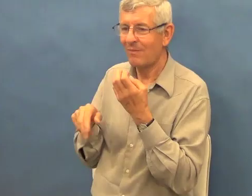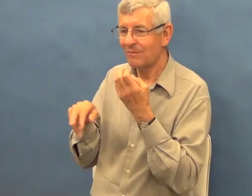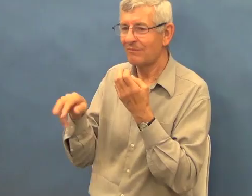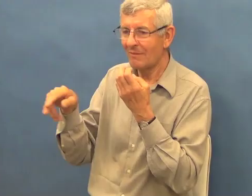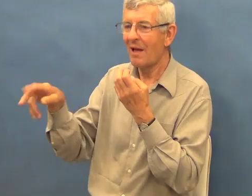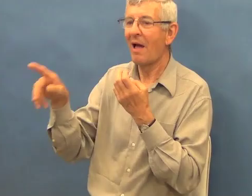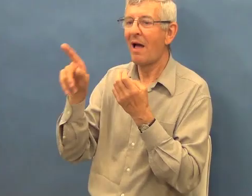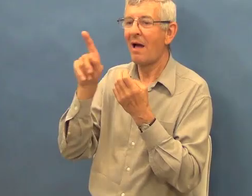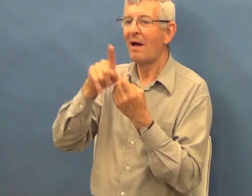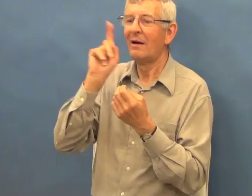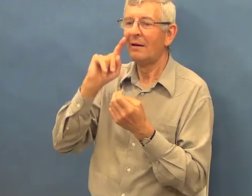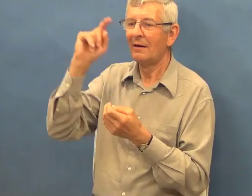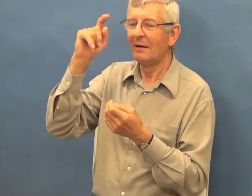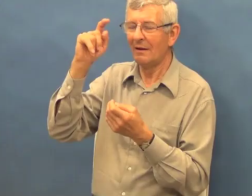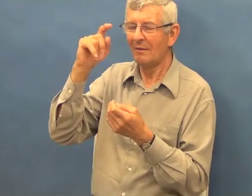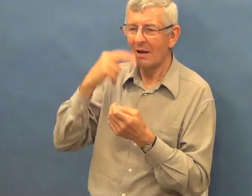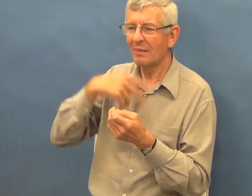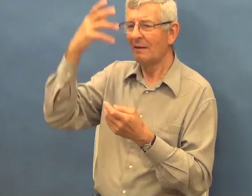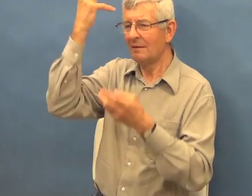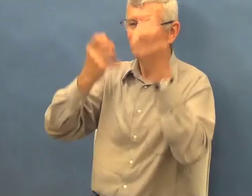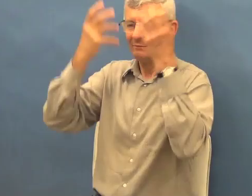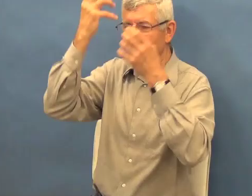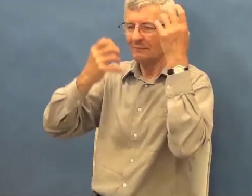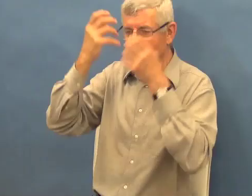Zbliżają się do pana, który zrywał gruszki z drzewa.